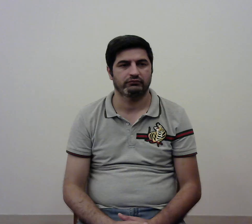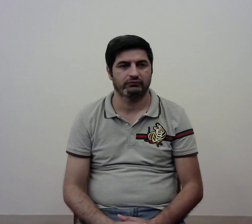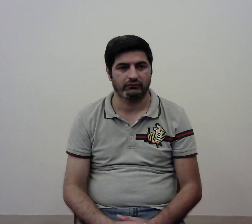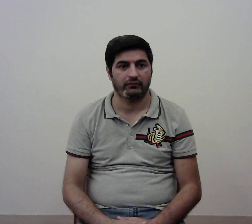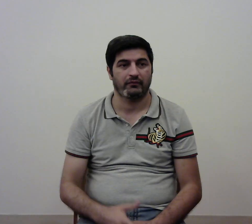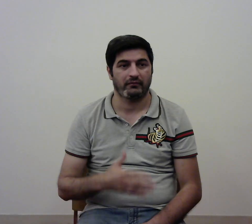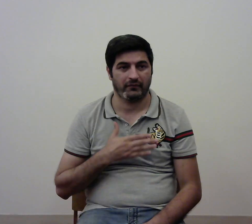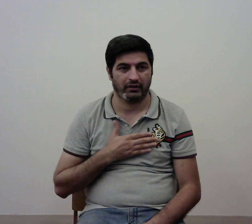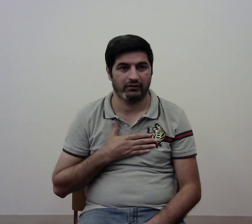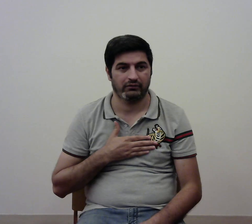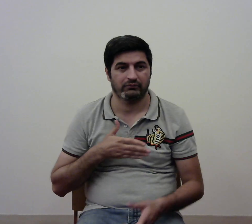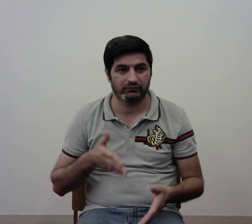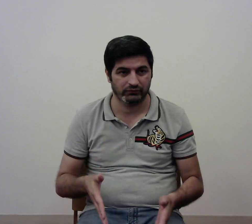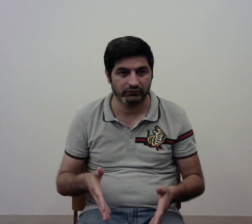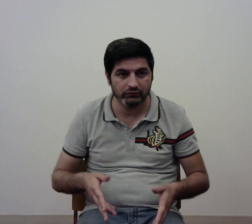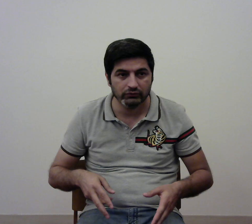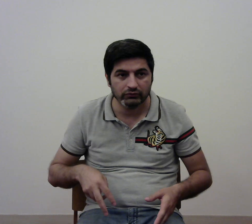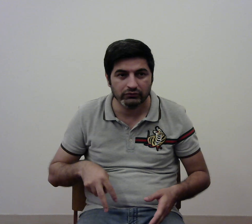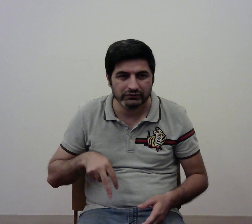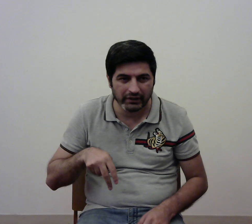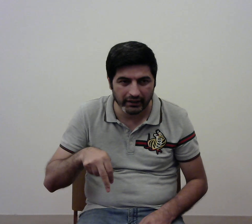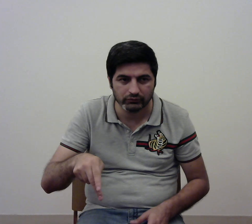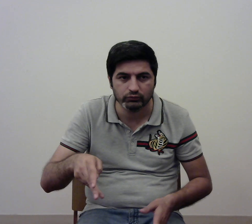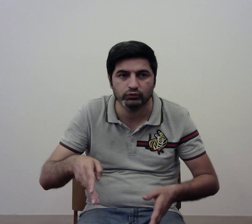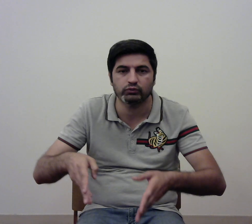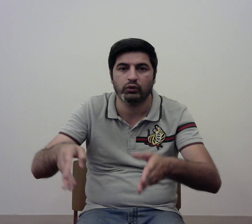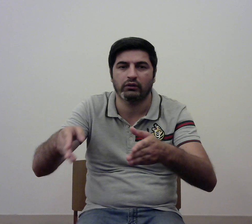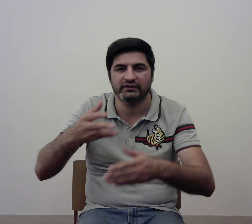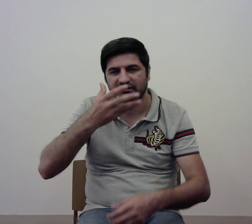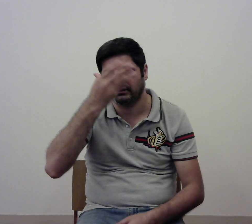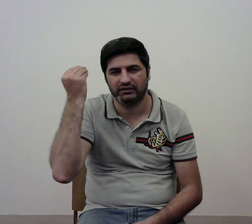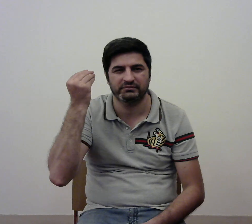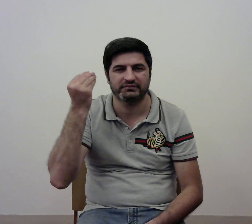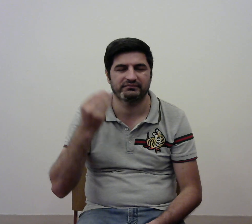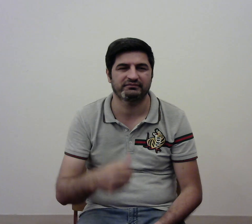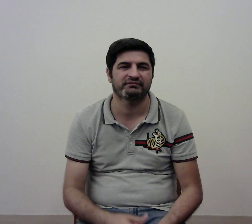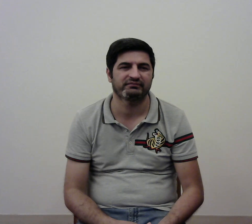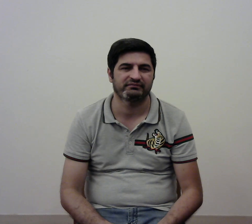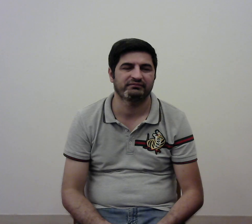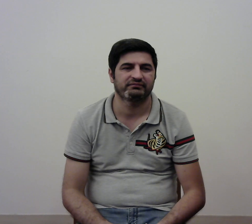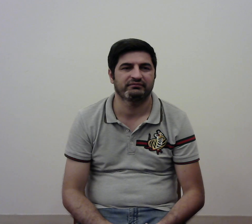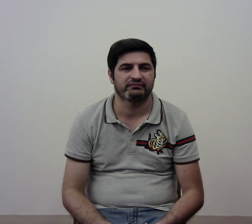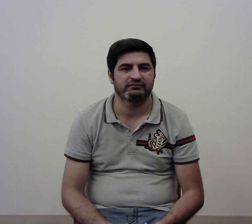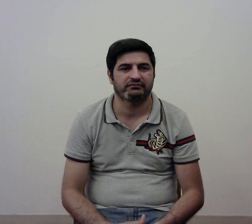Mən bura gələn yolu unutmuşam